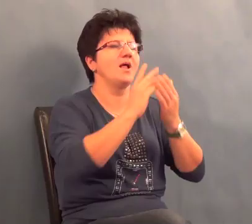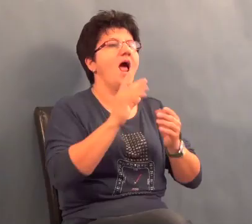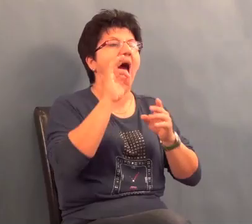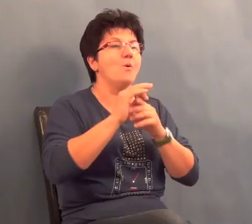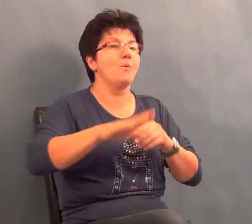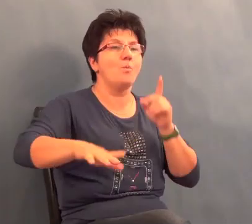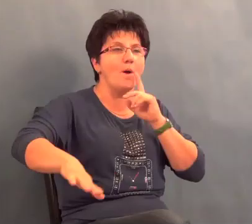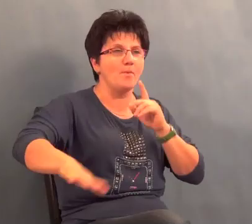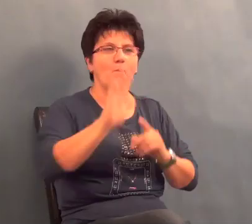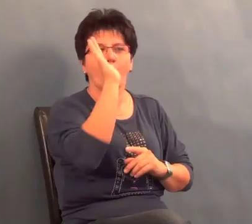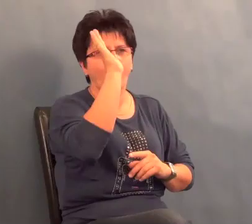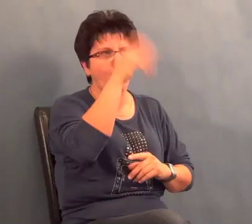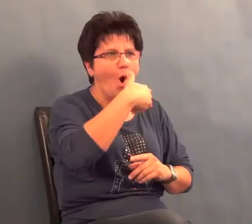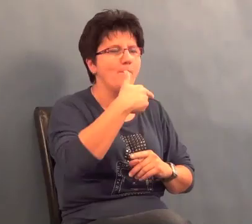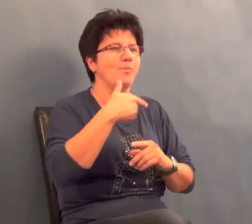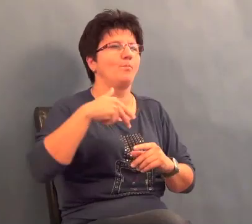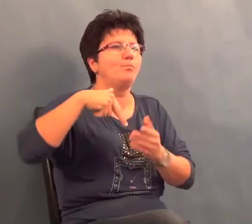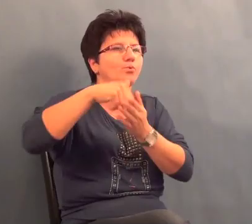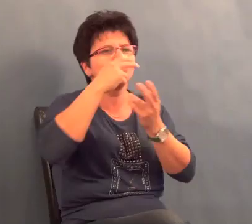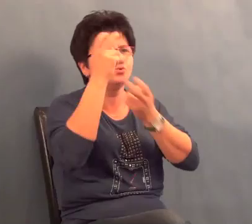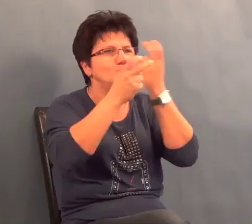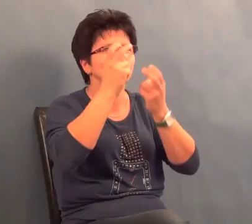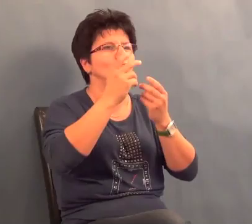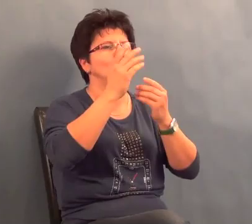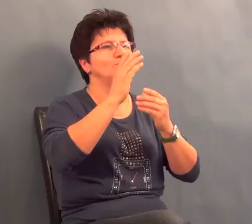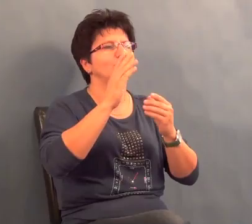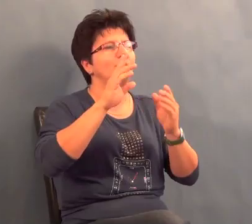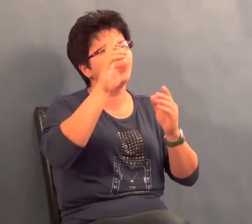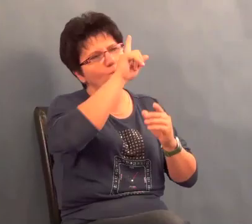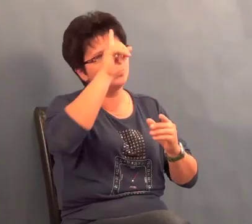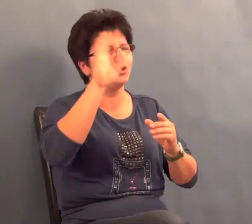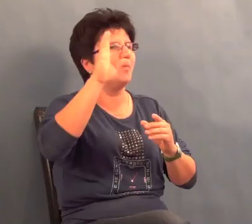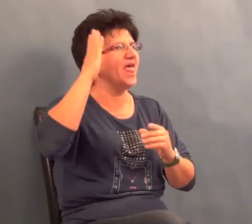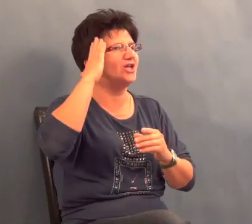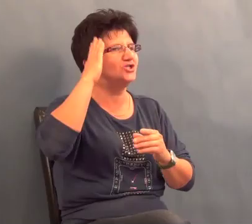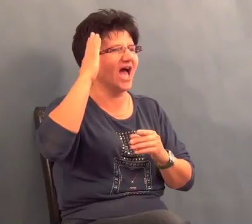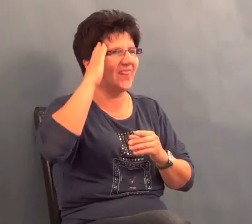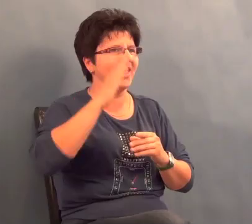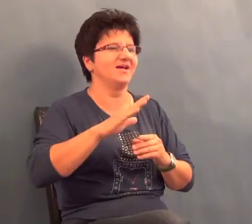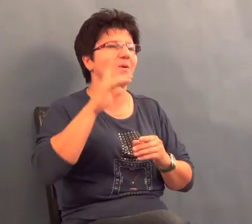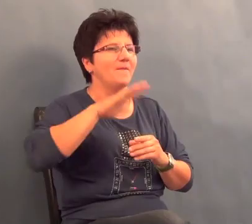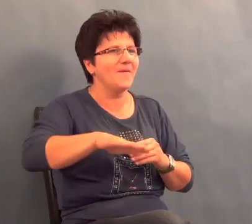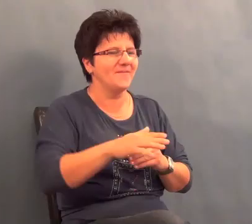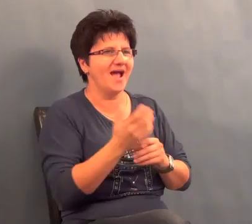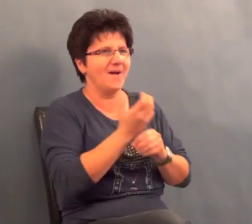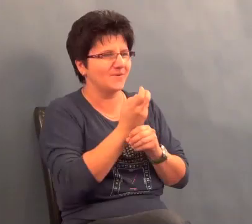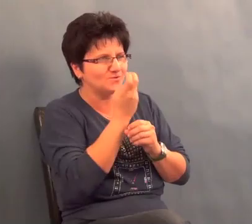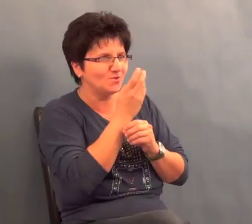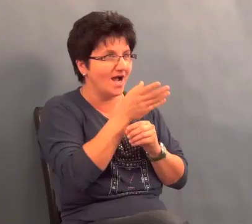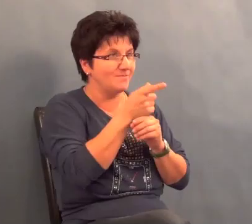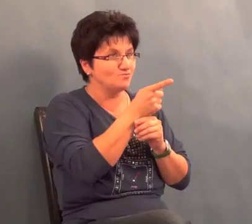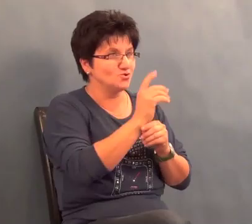Akurat mały chłopak to łobuz, bo idzie i szuka mieszkania z ludźmi, żeby rzucać kamieniami.